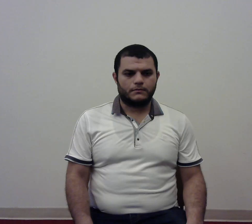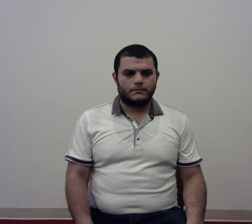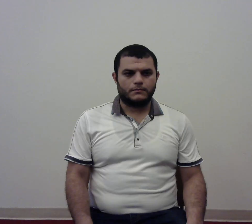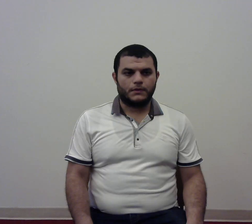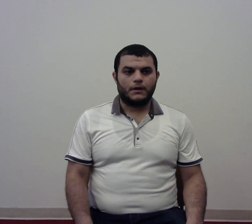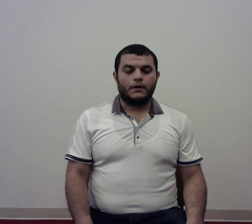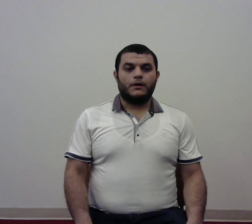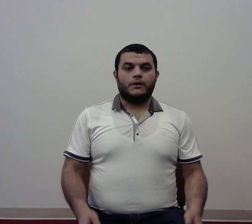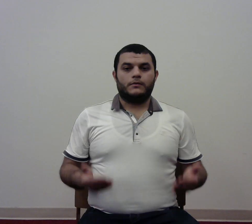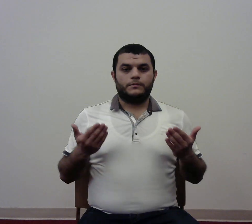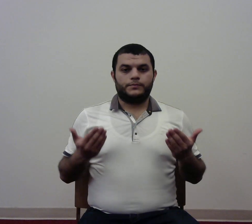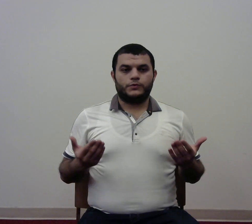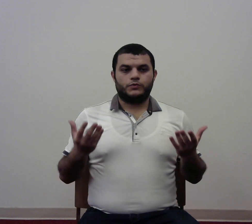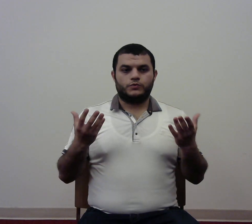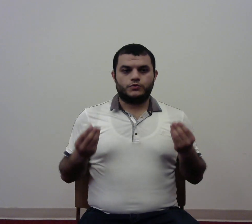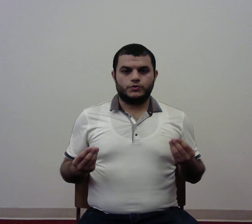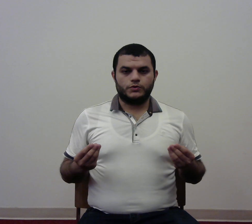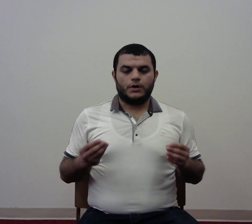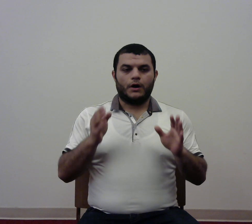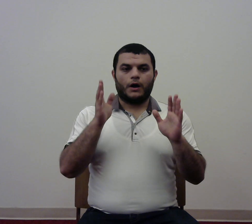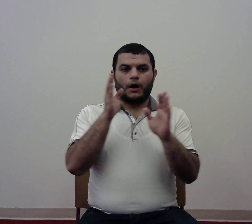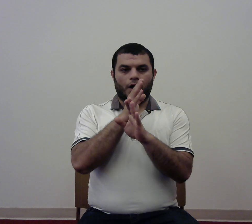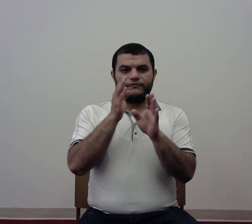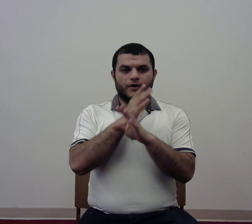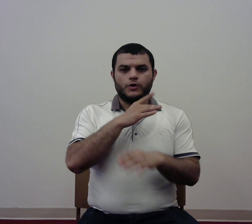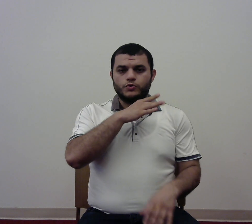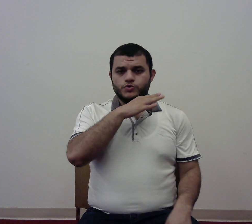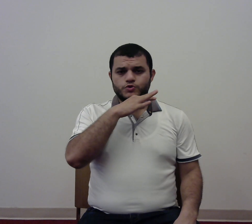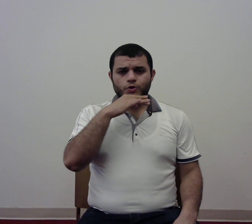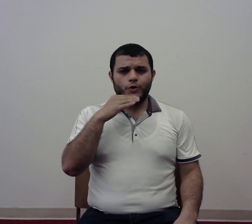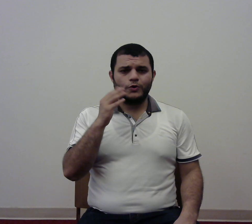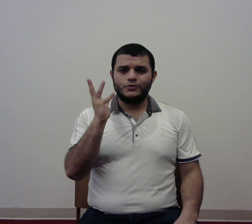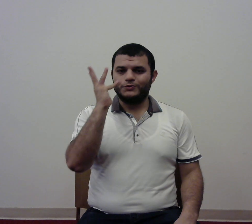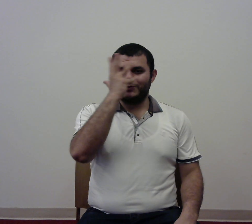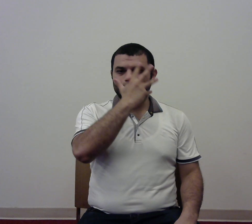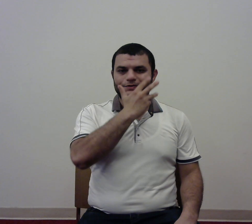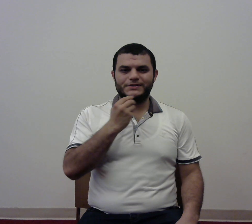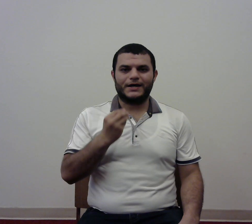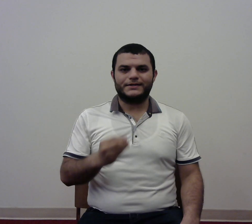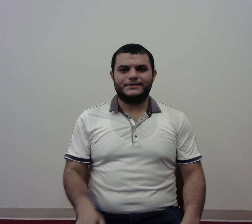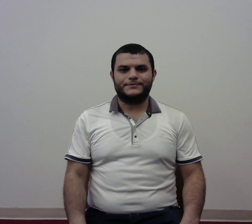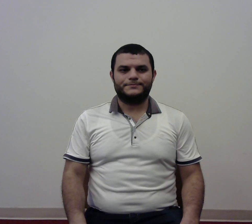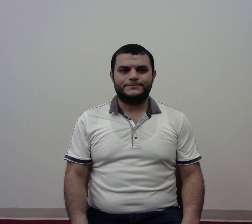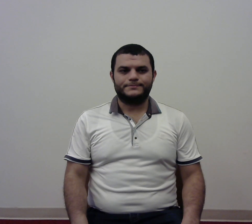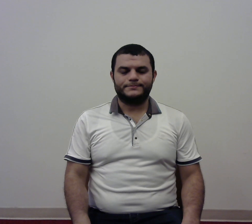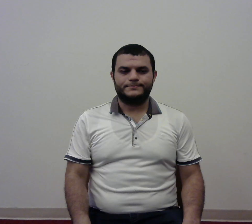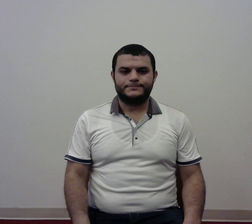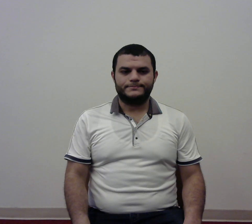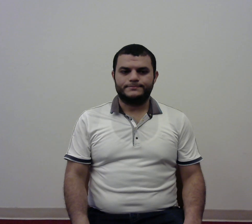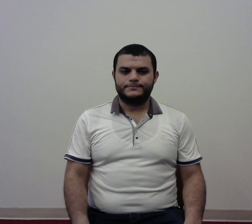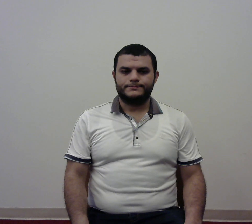Bu gün hava çox gözəldir